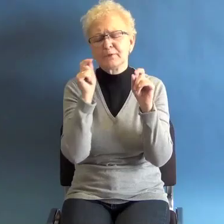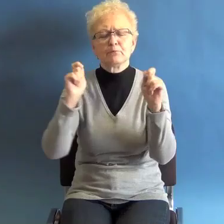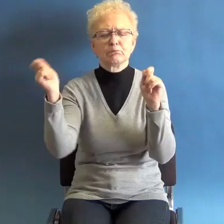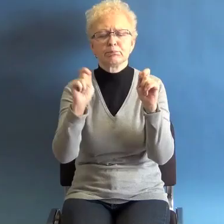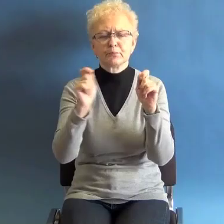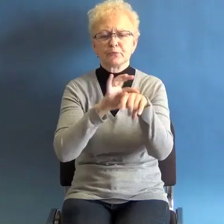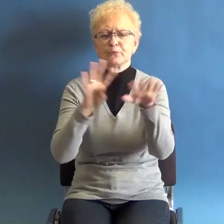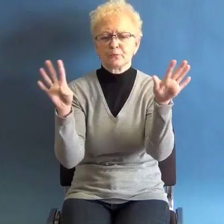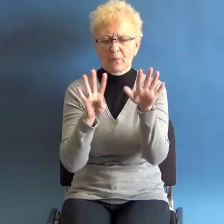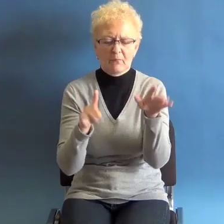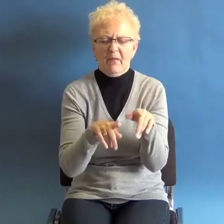O godzinie dziewiątej dzwoni budzik.